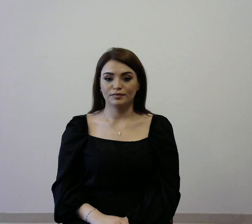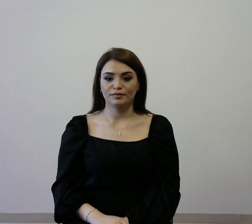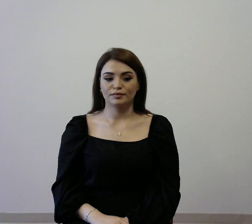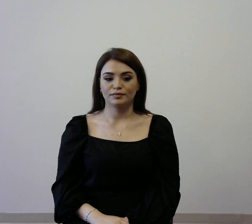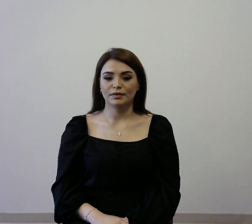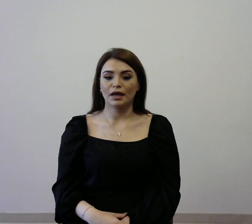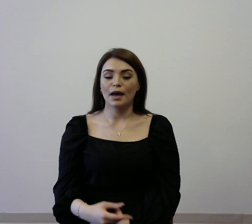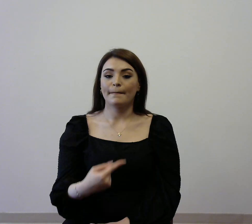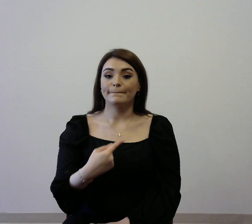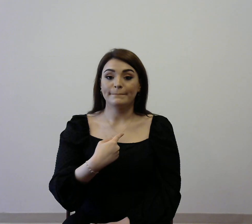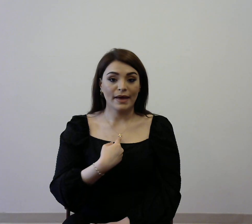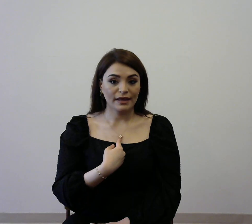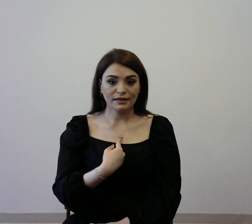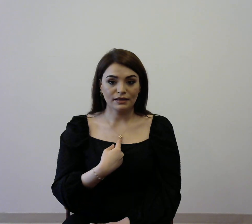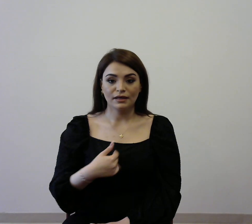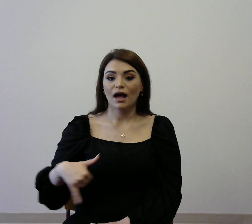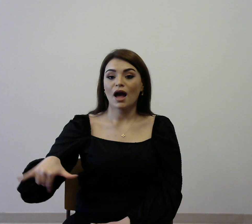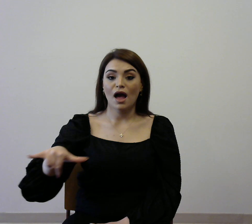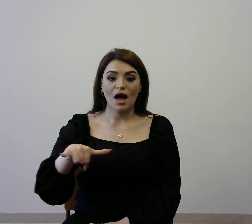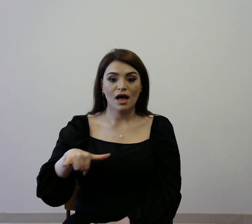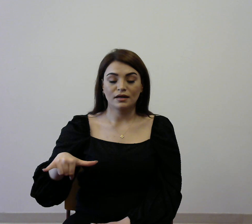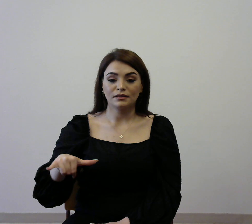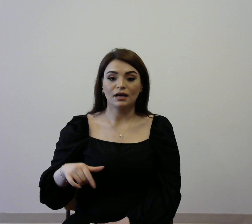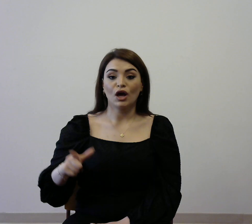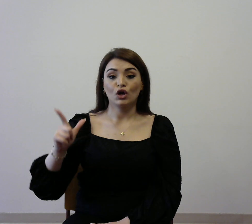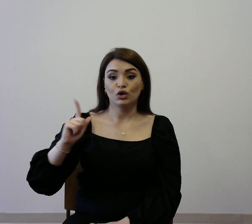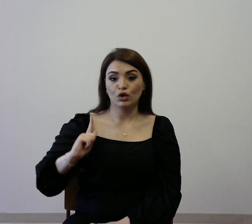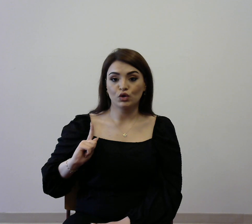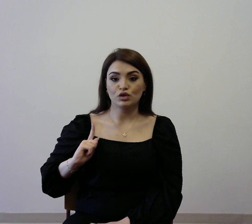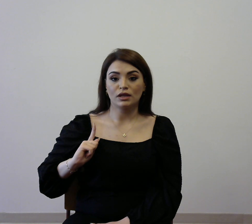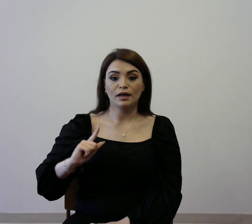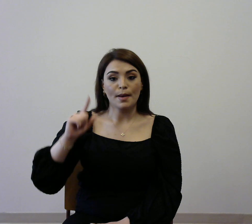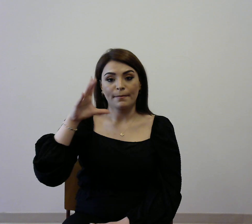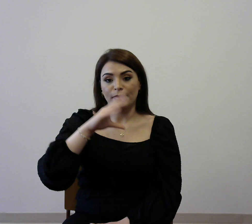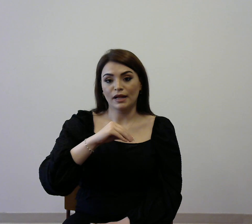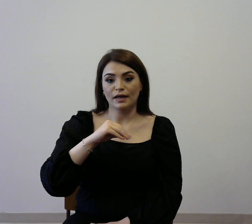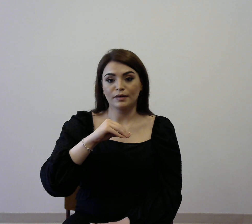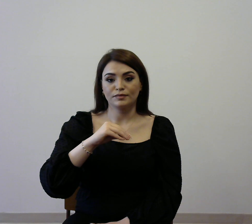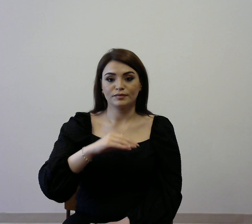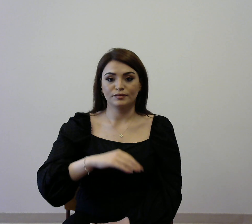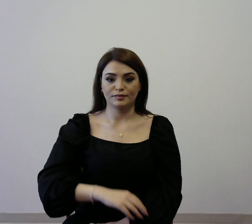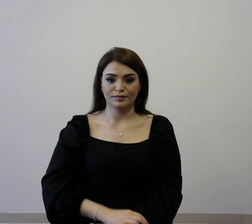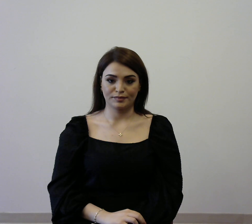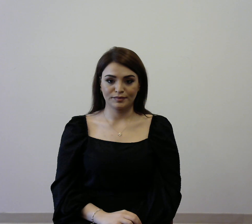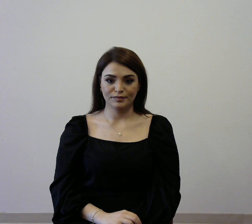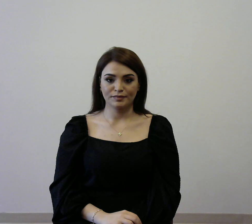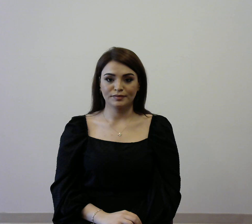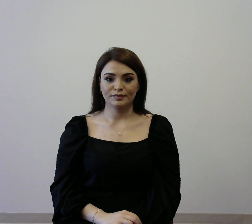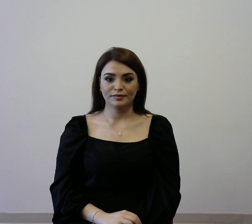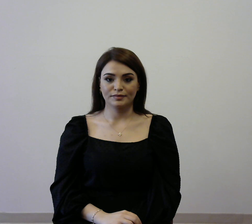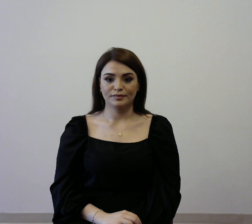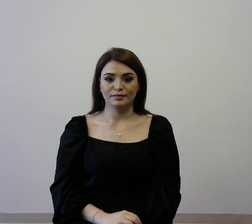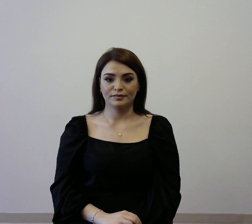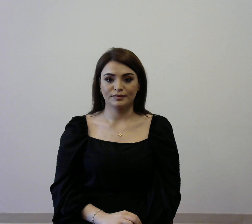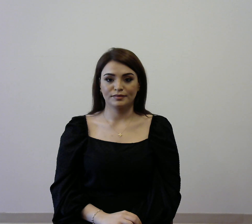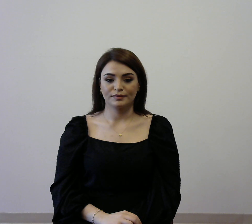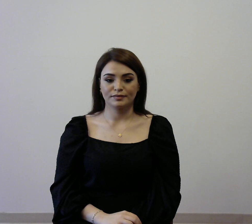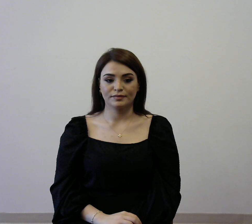Mən harda gözləyə bilərəm?